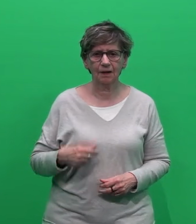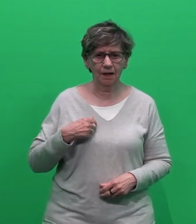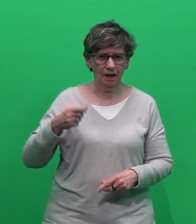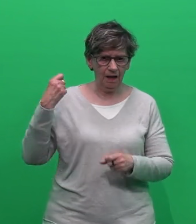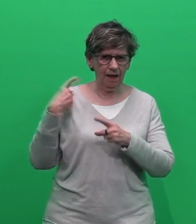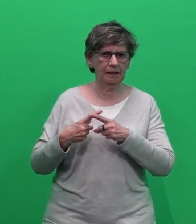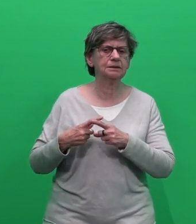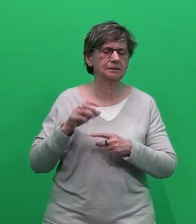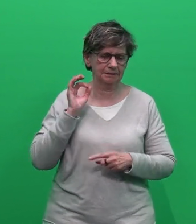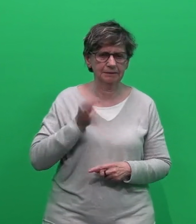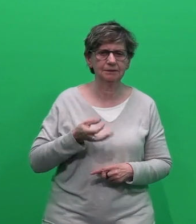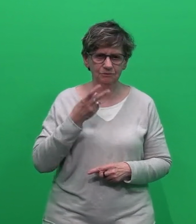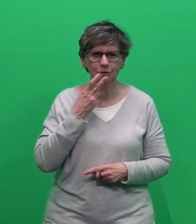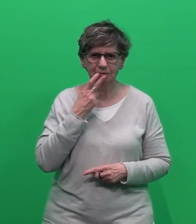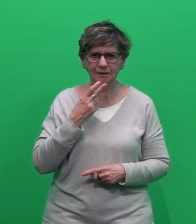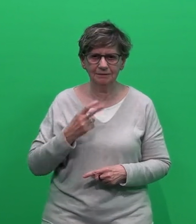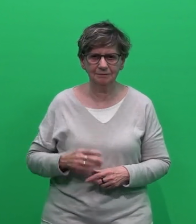Soc exfumafora.